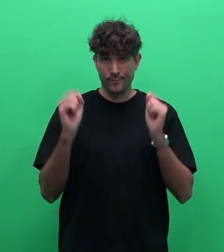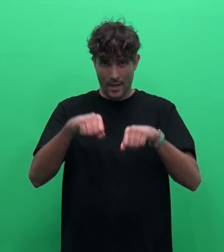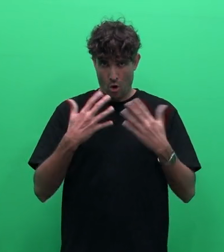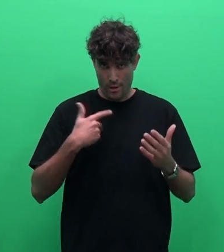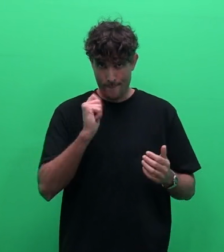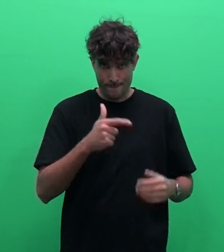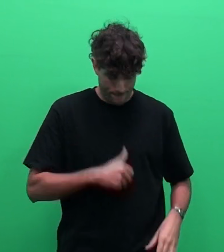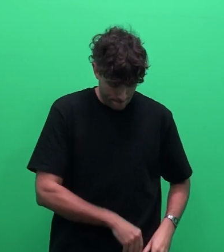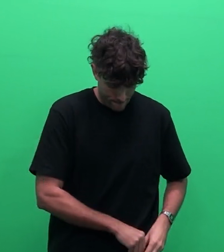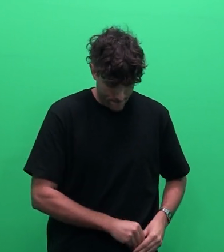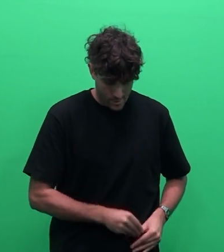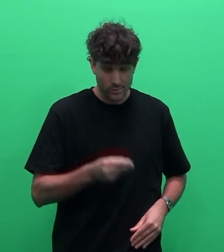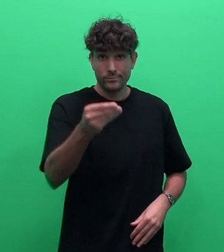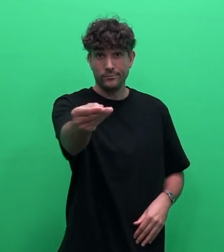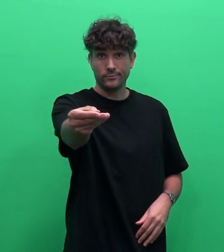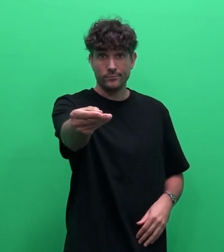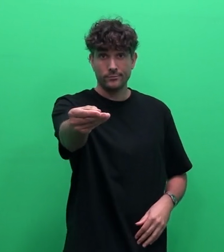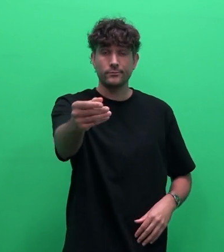D'acord, ara te'l dono. Aquí el tens.